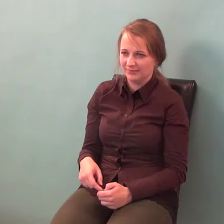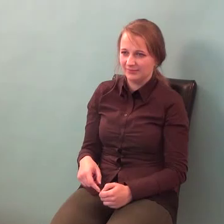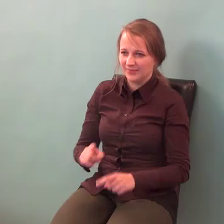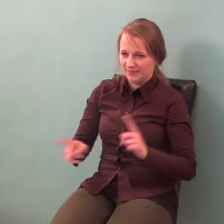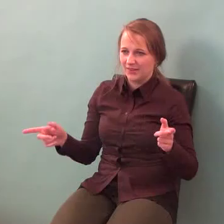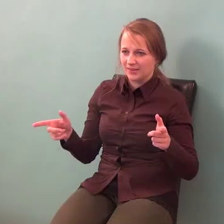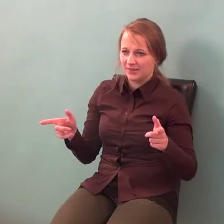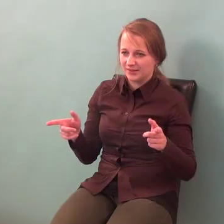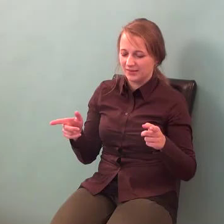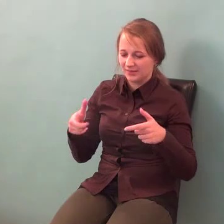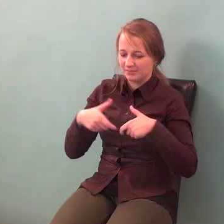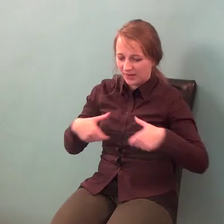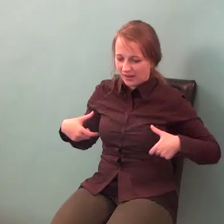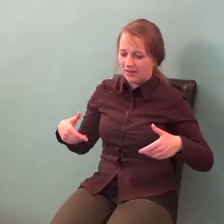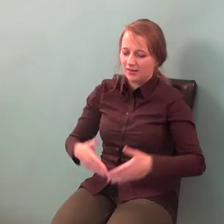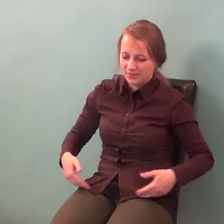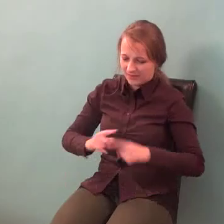Zakaz wstępu w biustonoszu i majtkach.